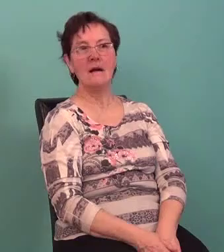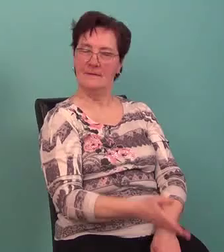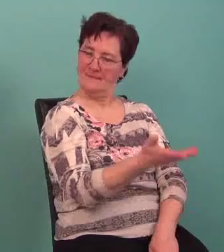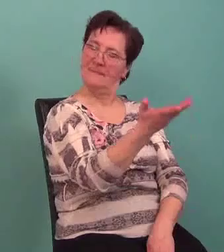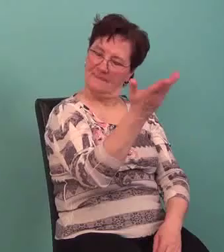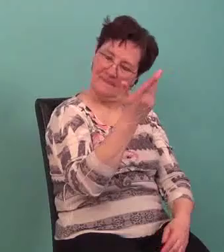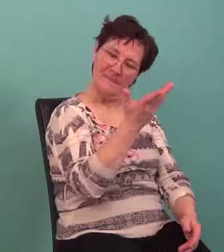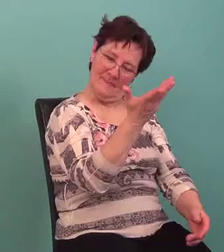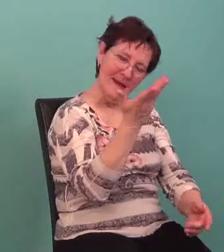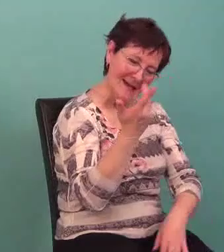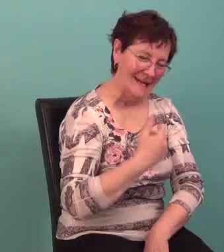No właśnie, tak.